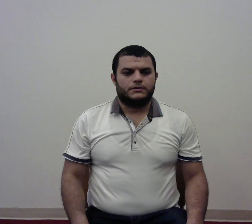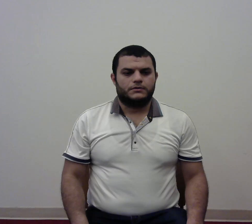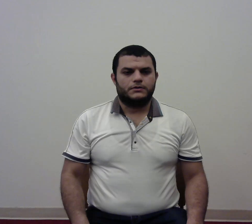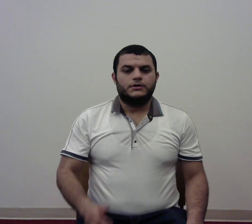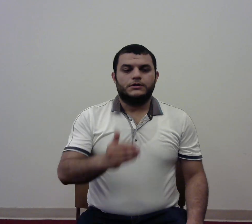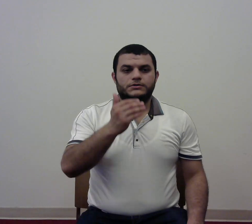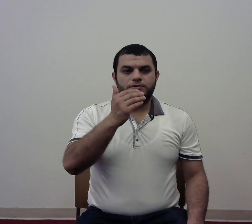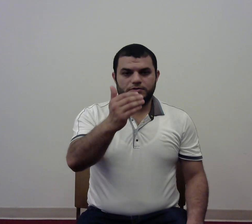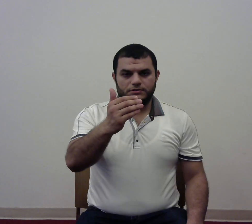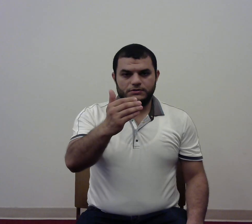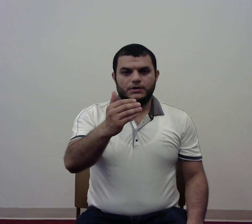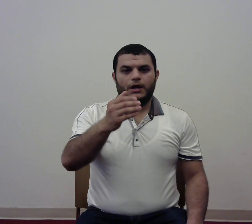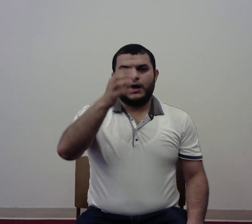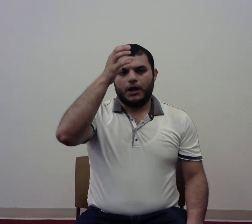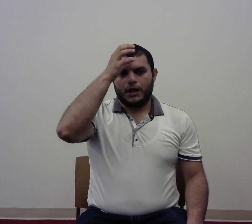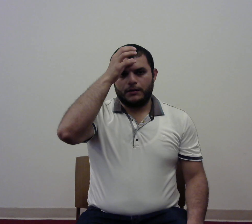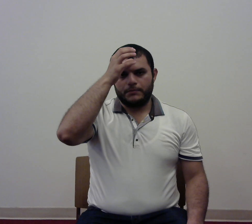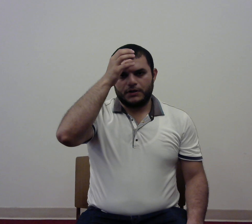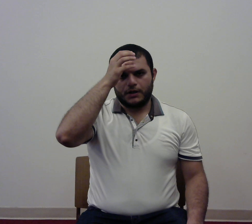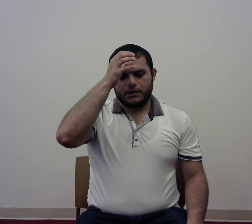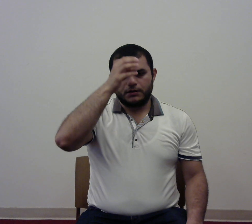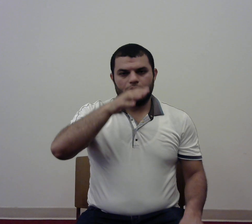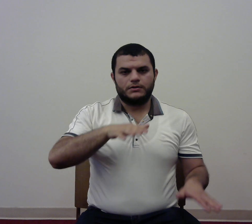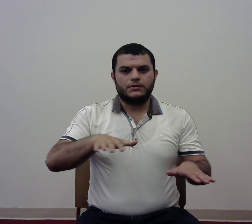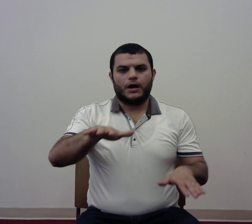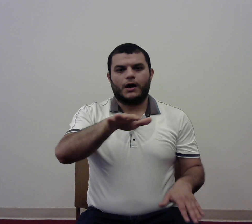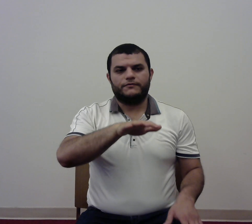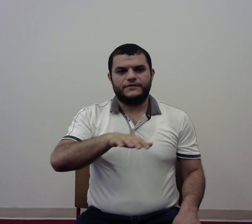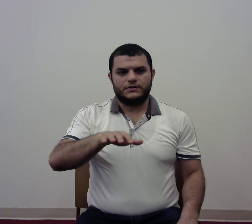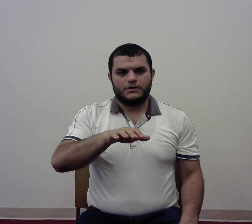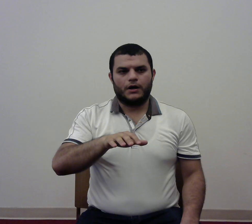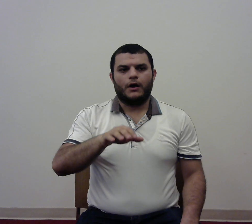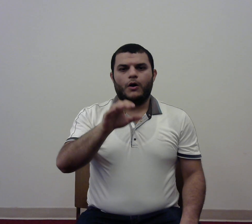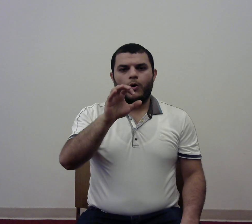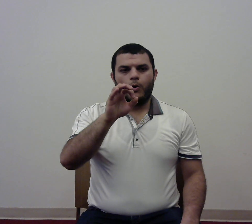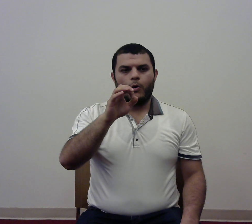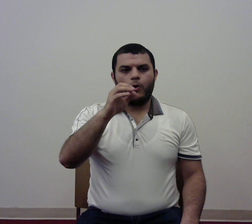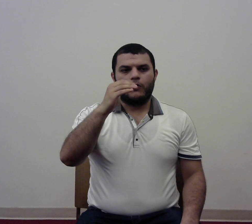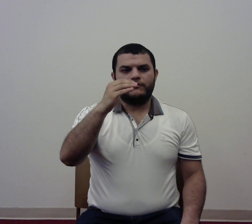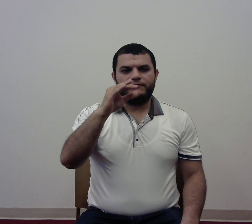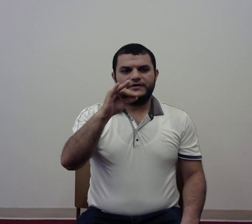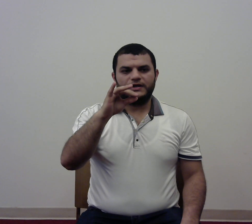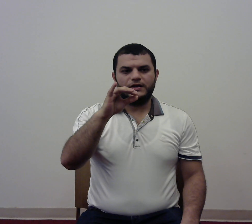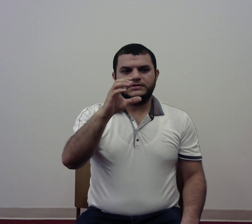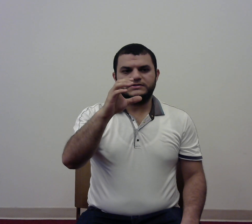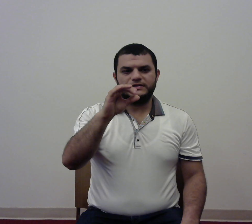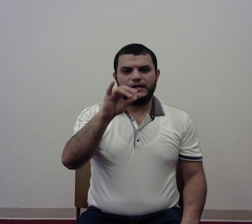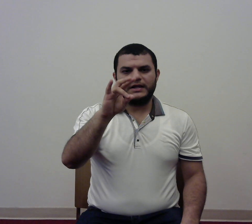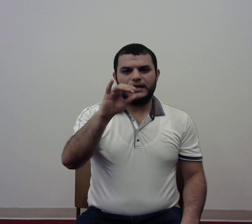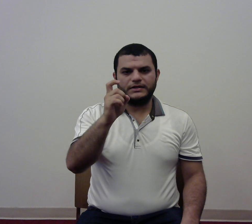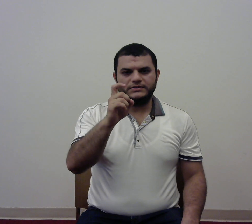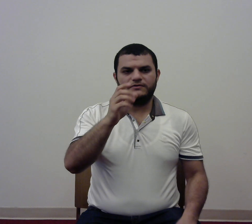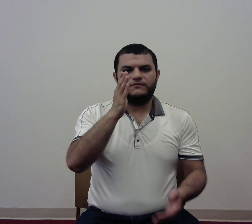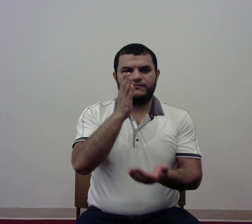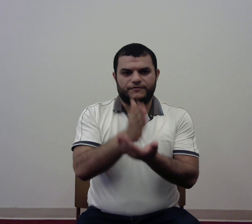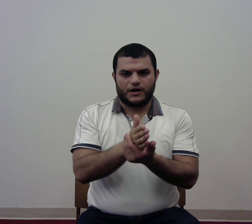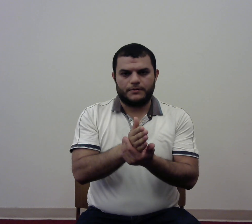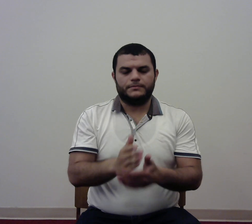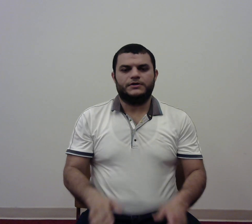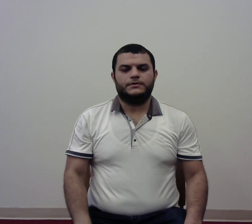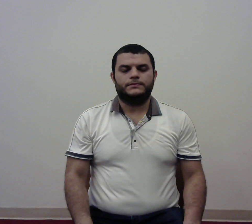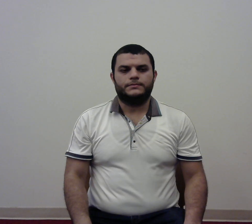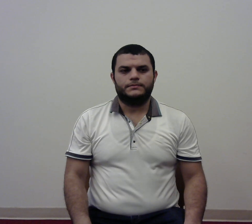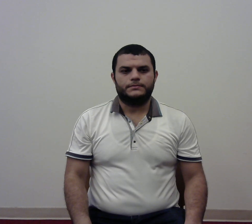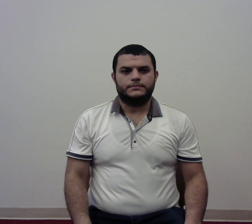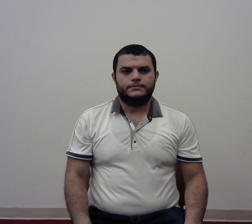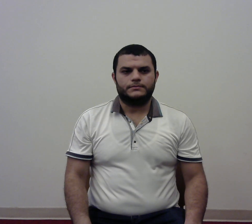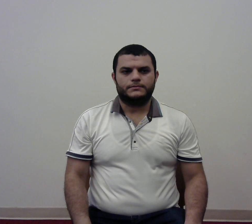Sizin Elmlər Akademiyası tərəfdə ofisiniz varmı?